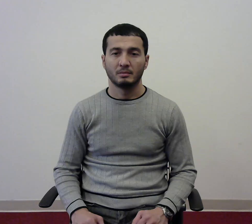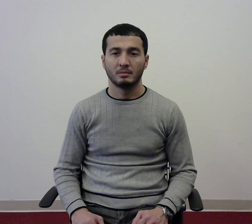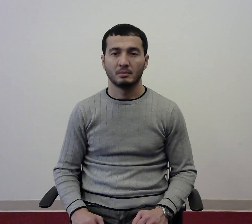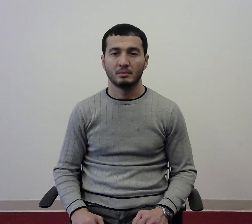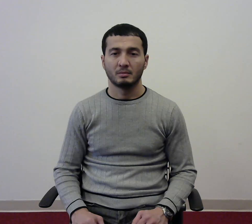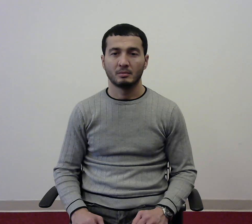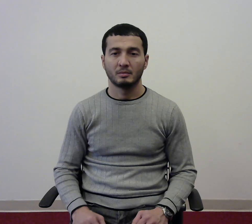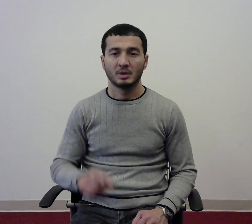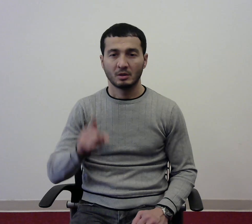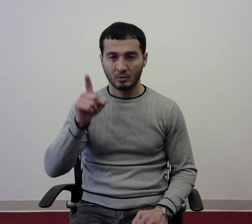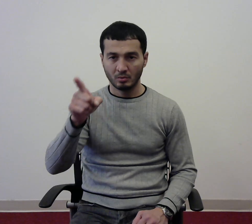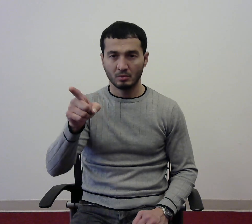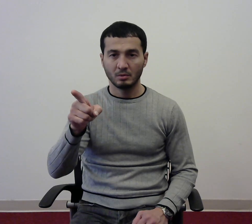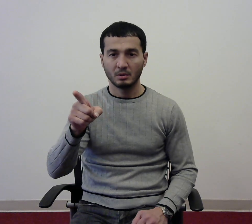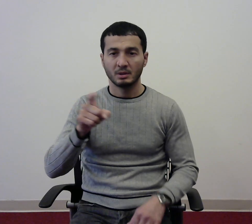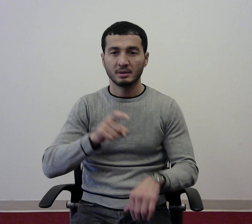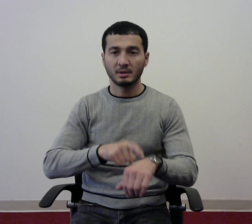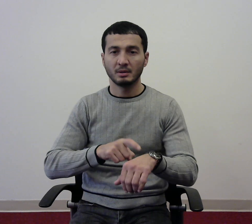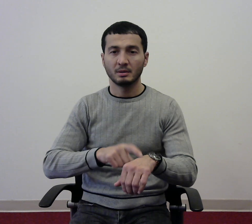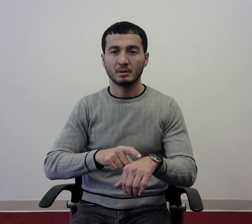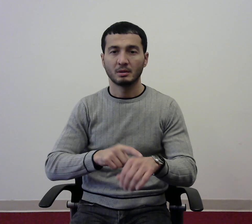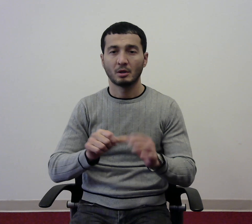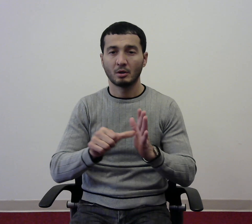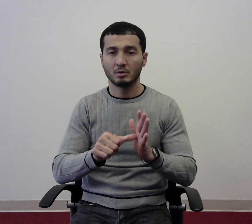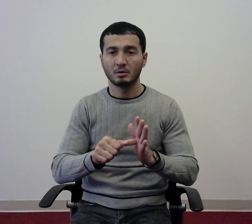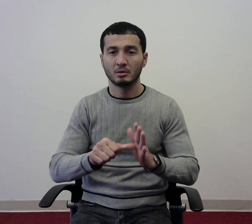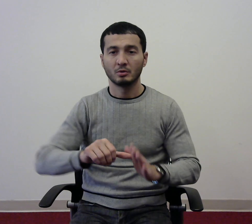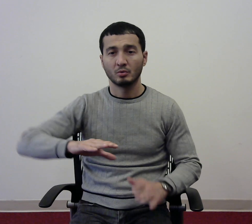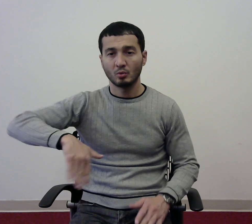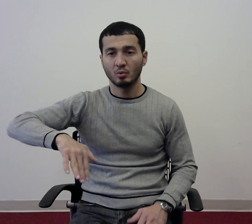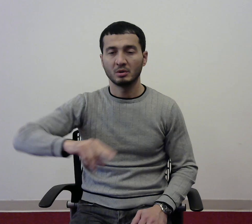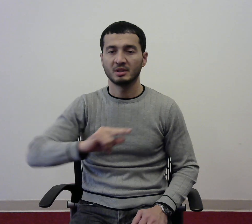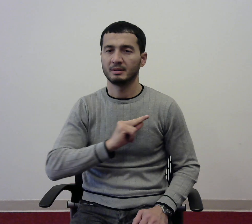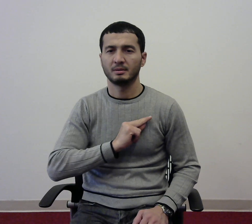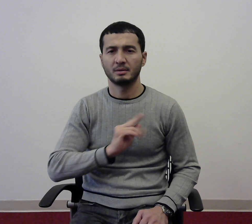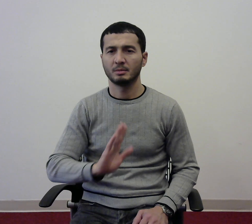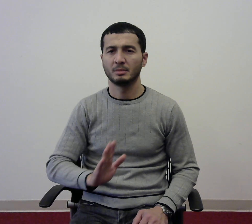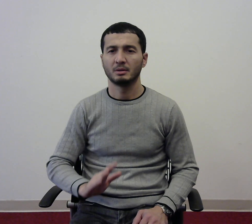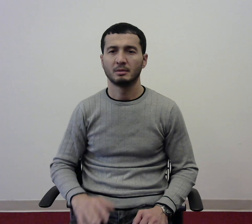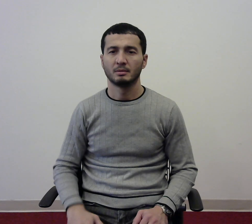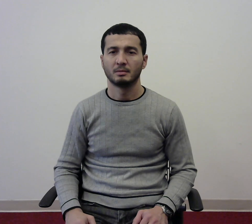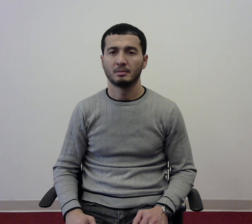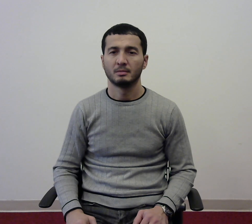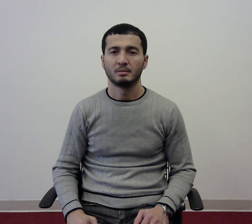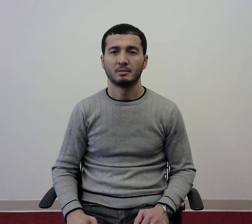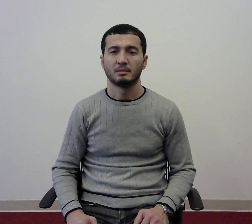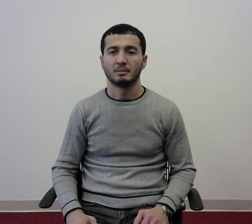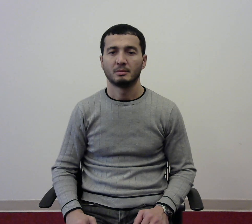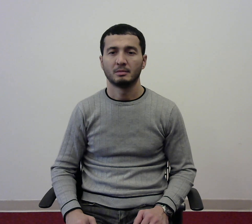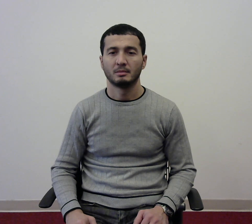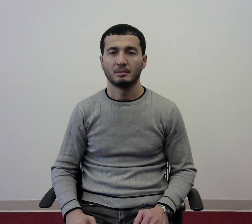O saat 6-dan sonra işləmir